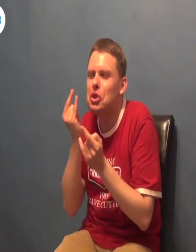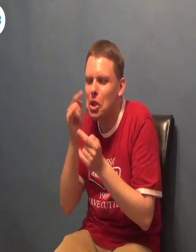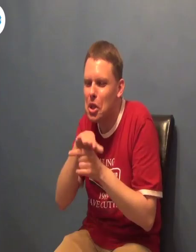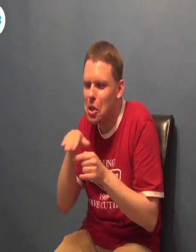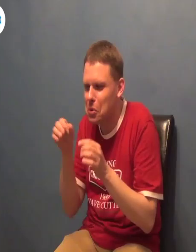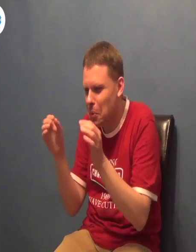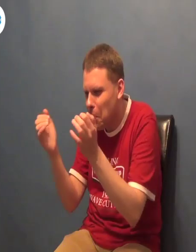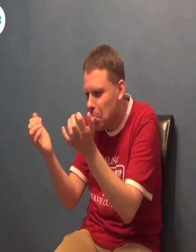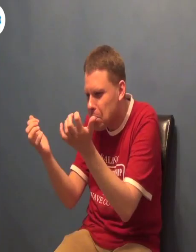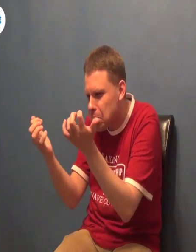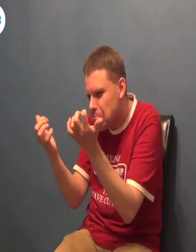Żabki zbliżają się.